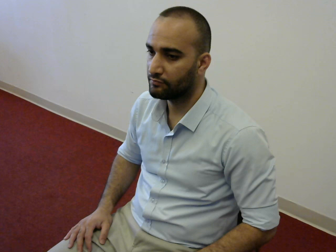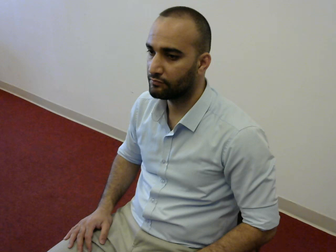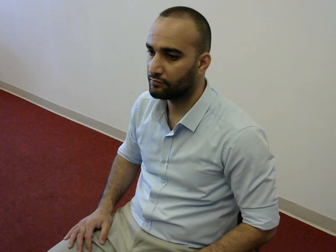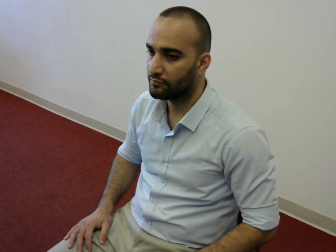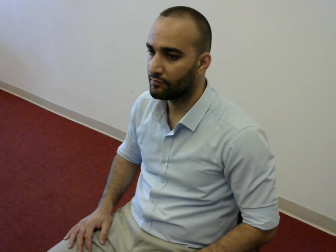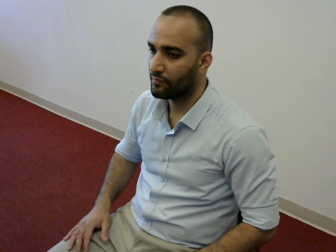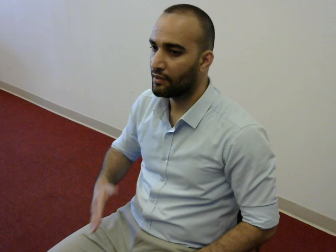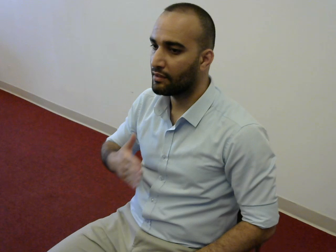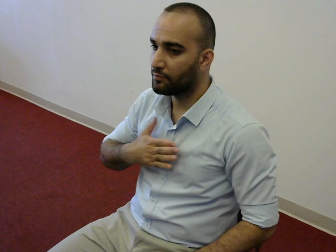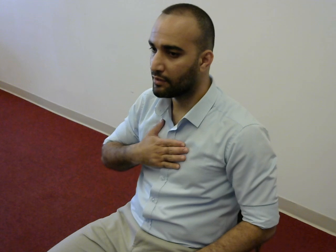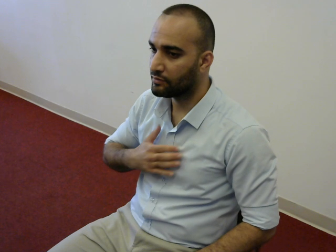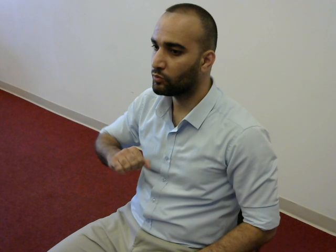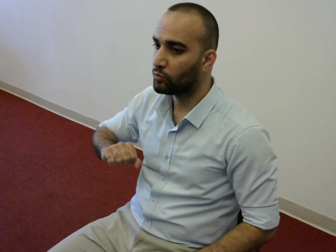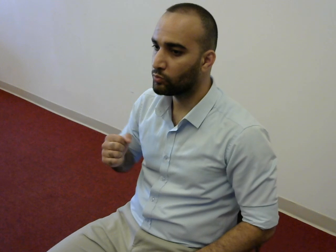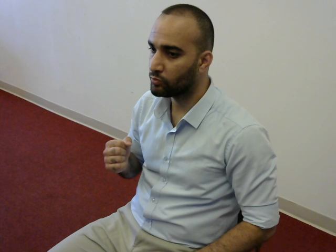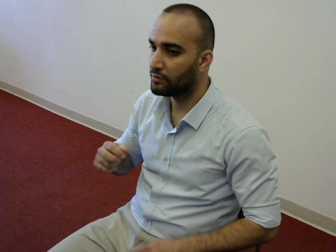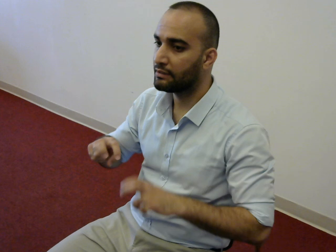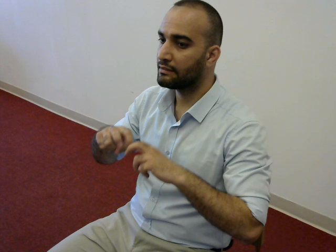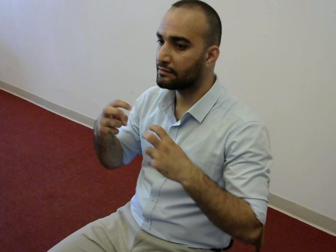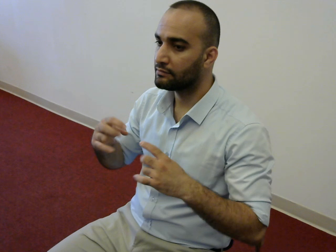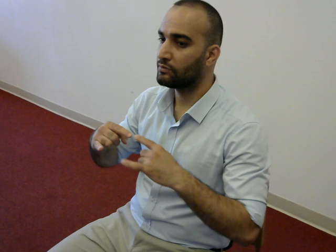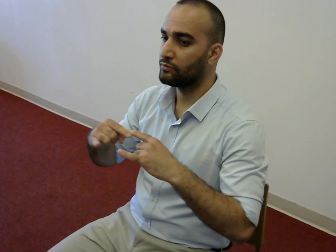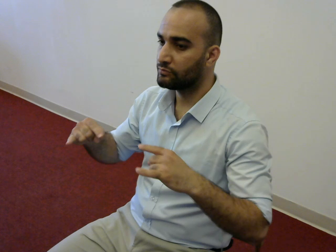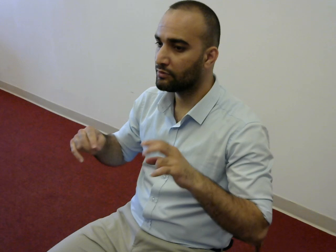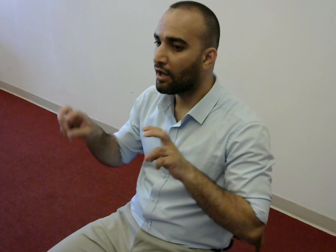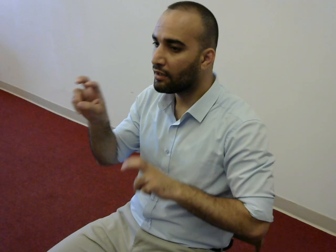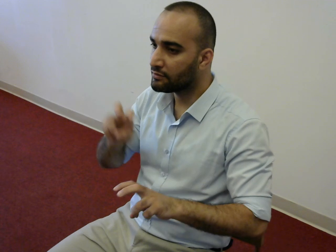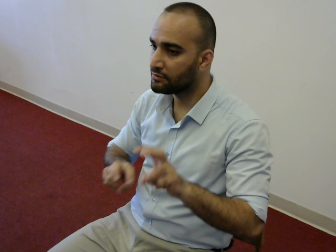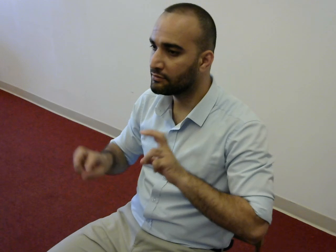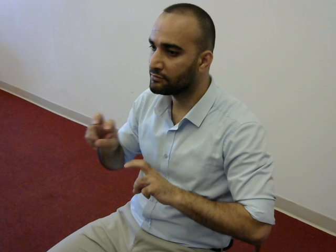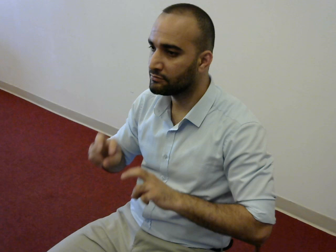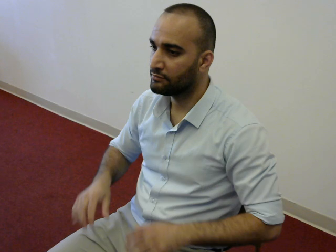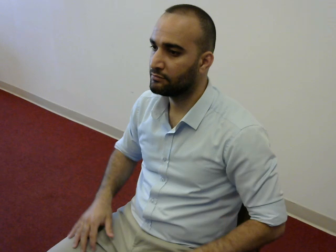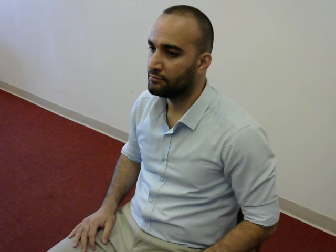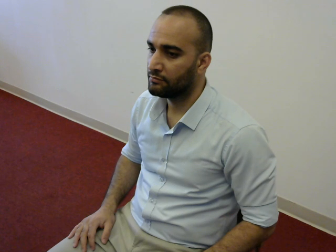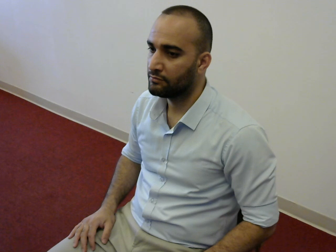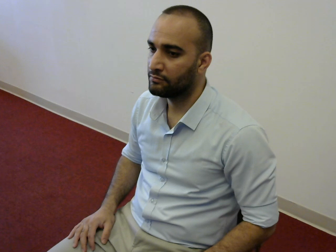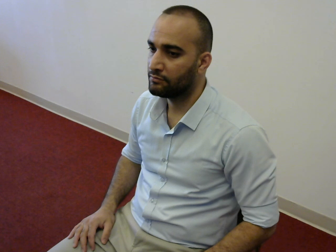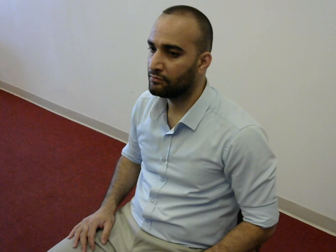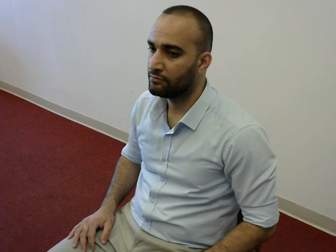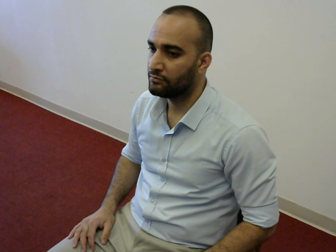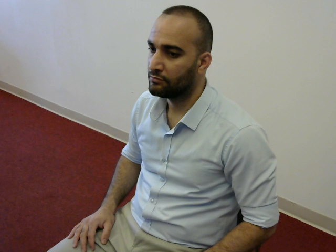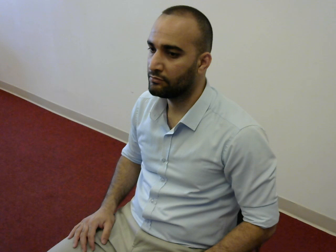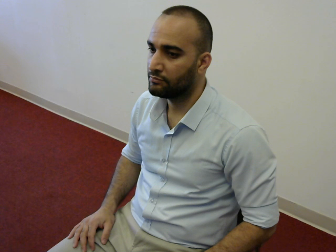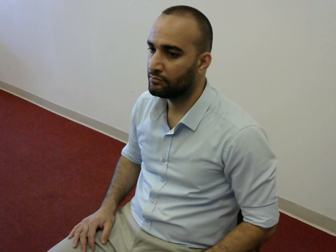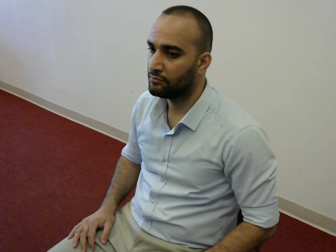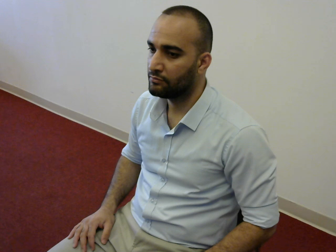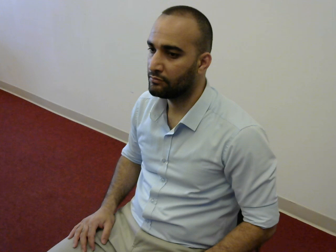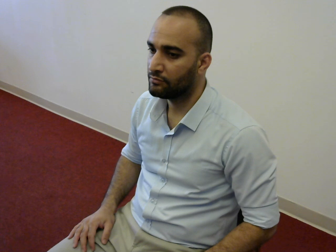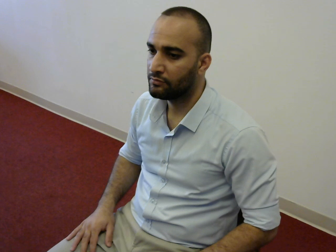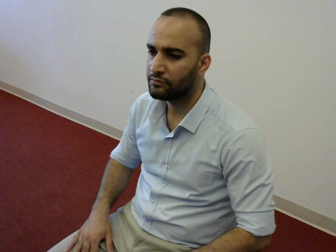Mən dostlarımın olduğu masanı axtarıram